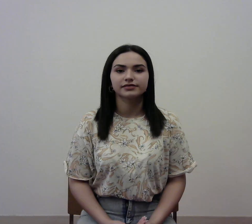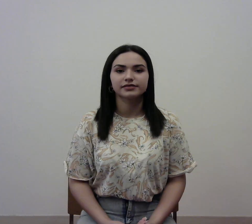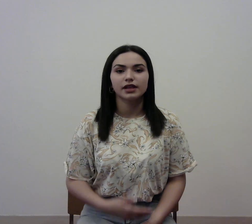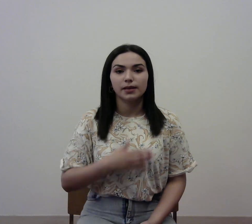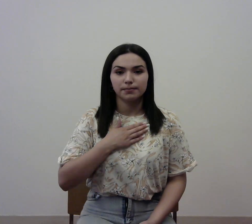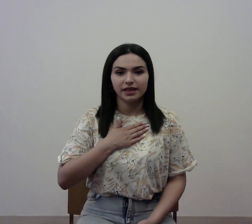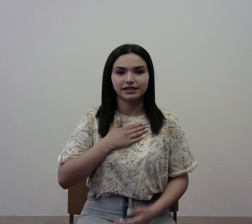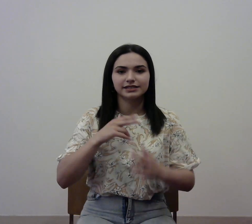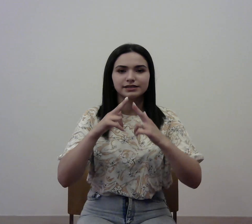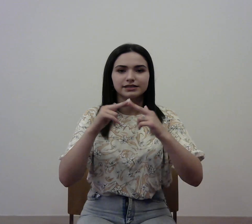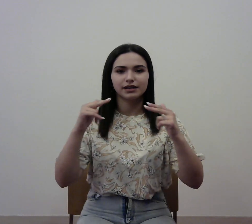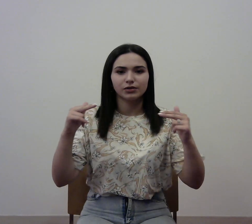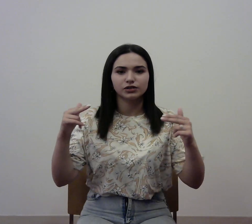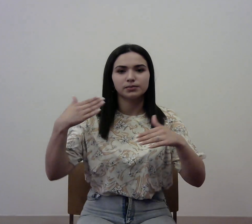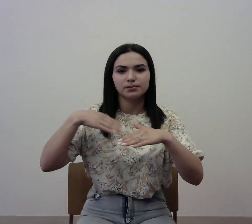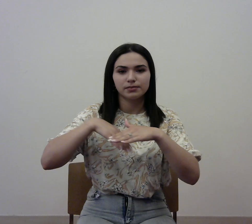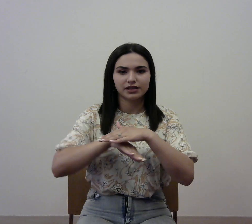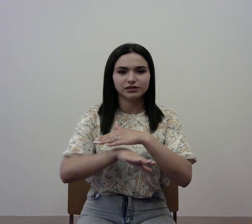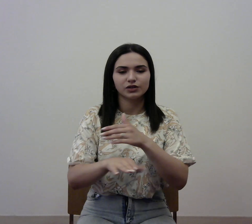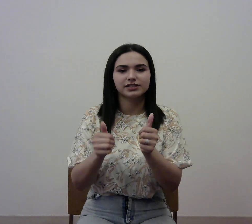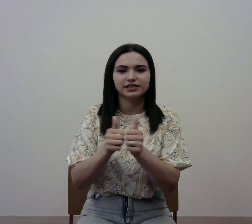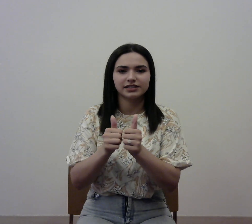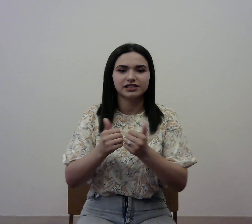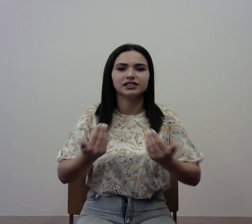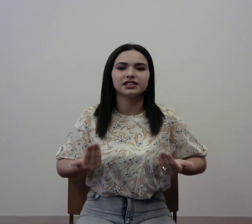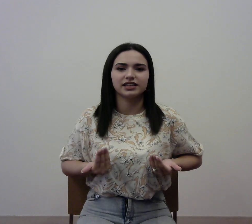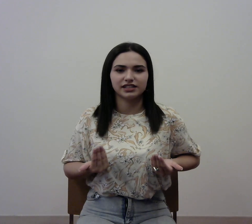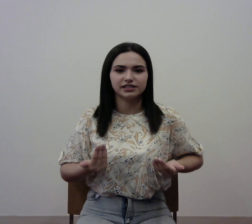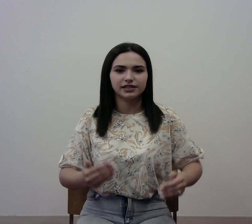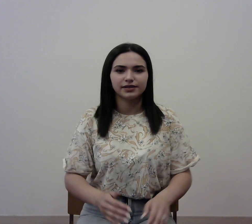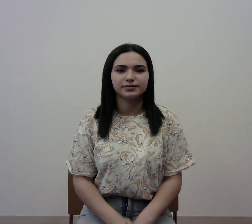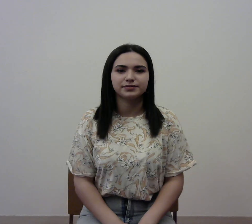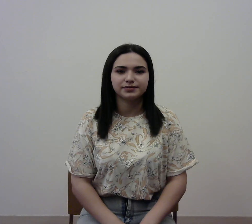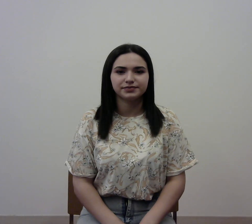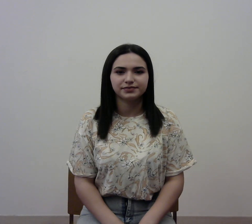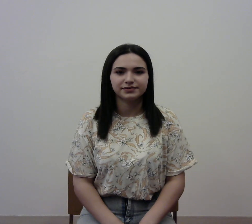Mən Nərimanov metrosunun yanında yaşayıram